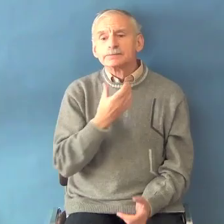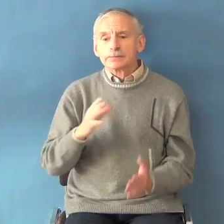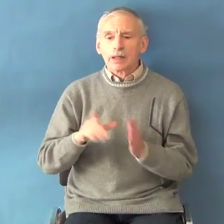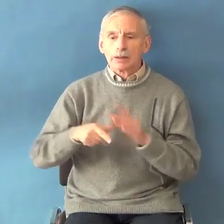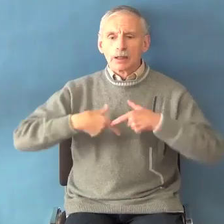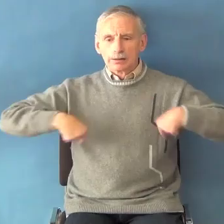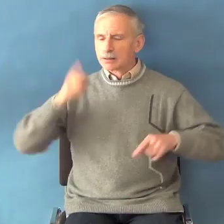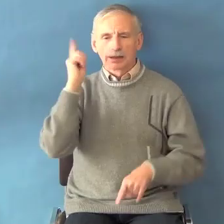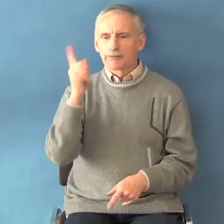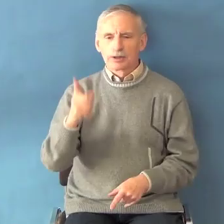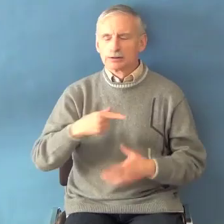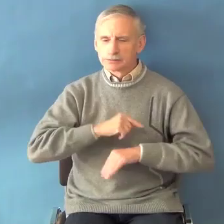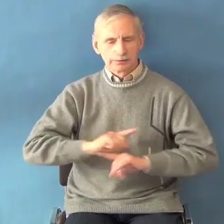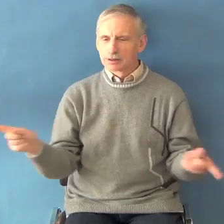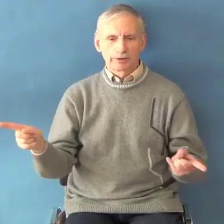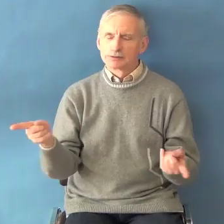W mieście nie wolno chodzić w kostiumie dwuczęściowym.